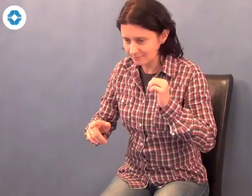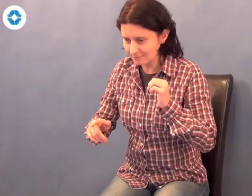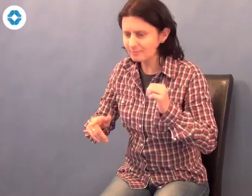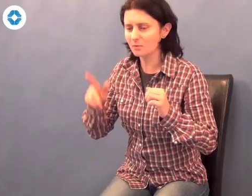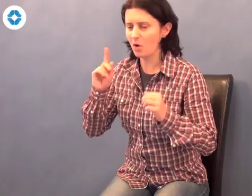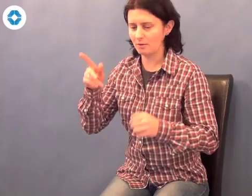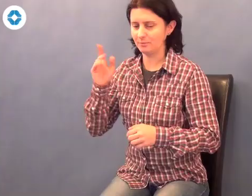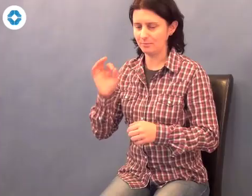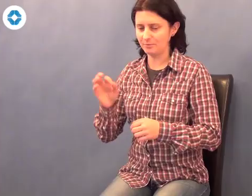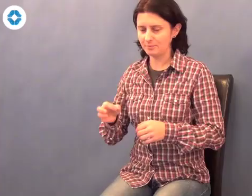No, dobrze.